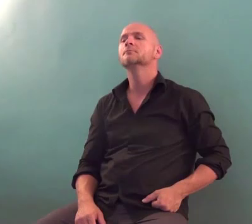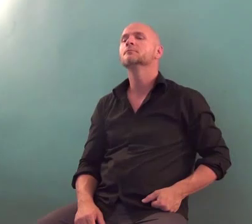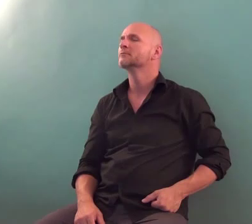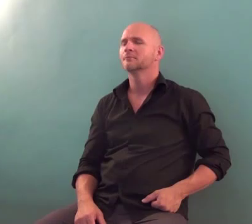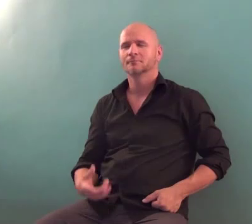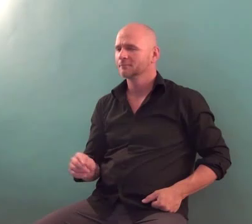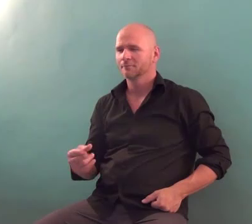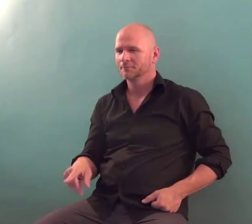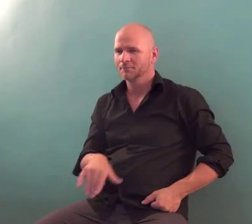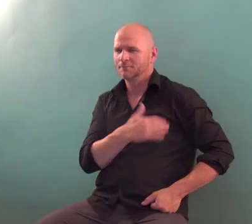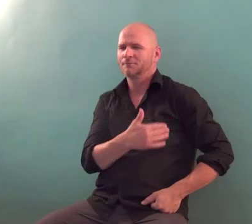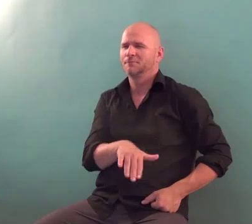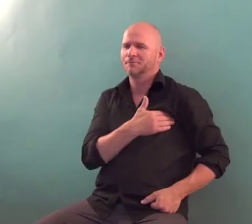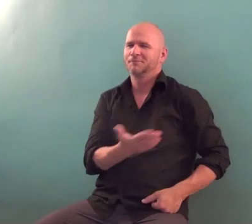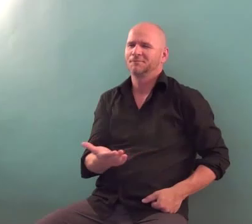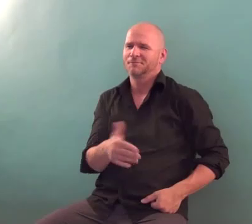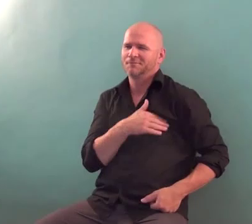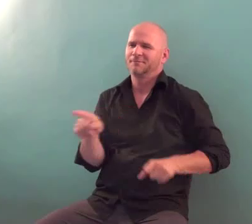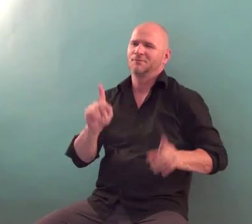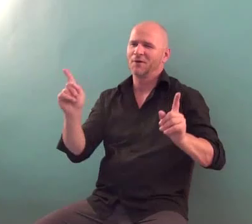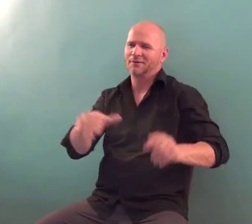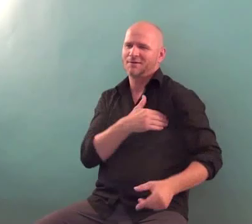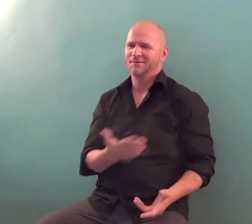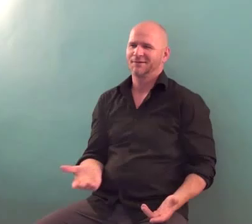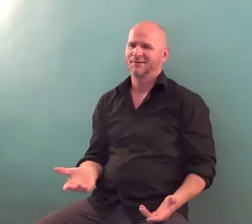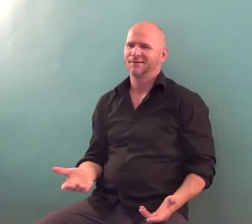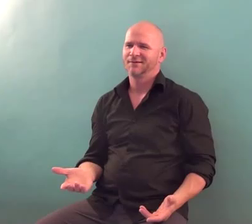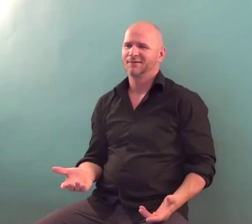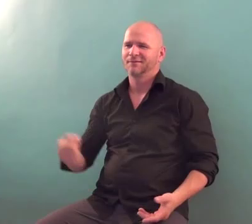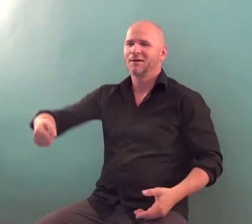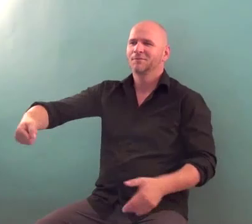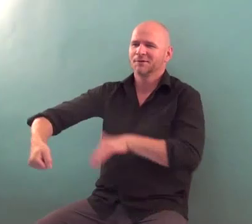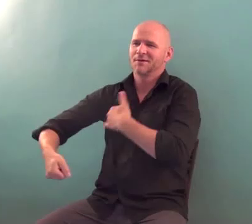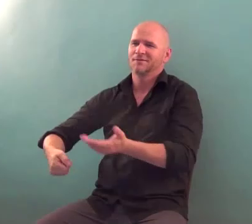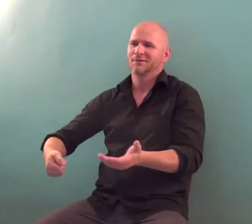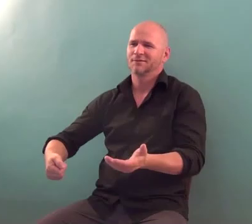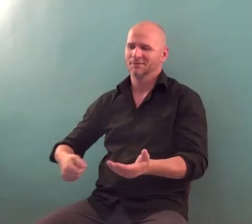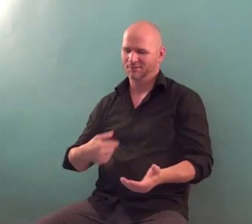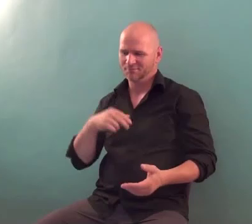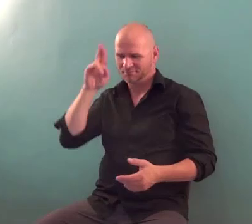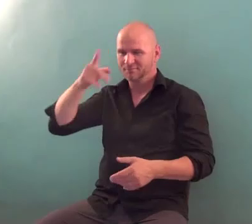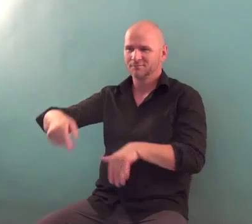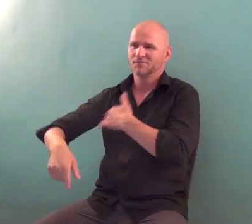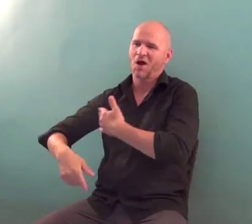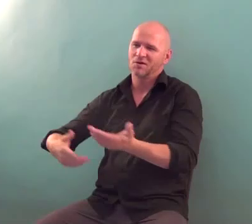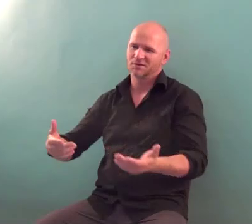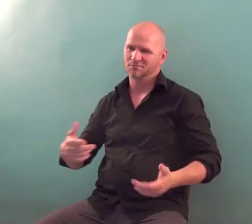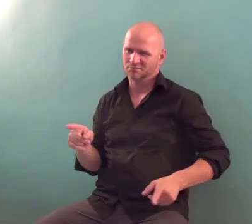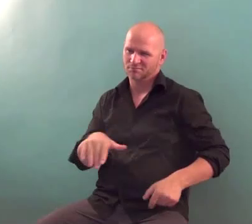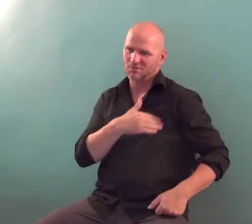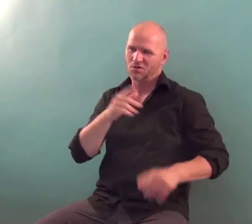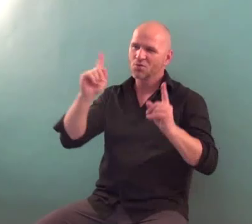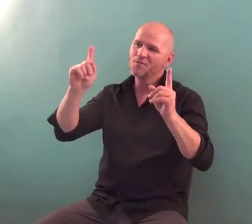Nie, to jest szkoła, znak przypomina, że jest szkoła, można rozpoznać po torbie, że ta osoba jest po szkole, trzeba uważać.